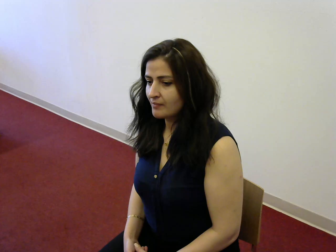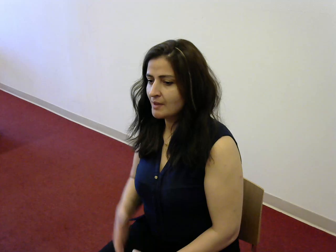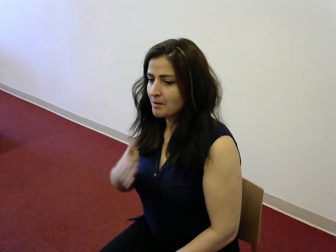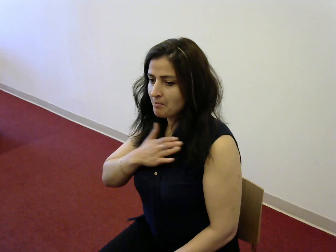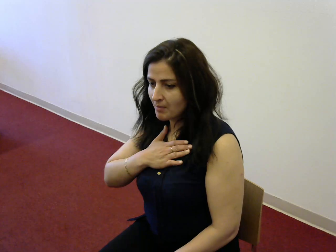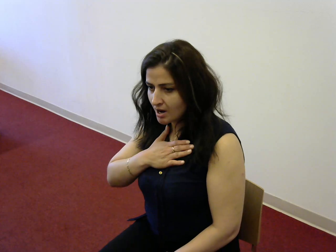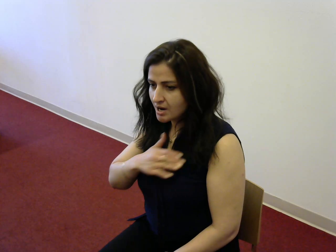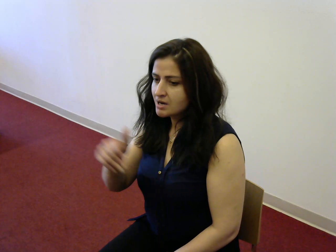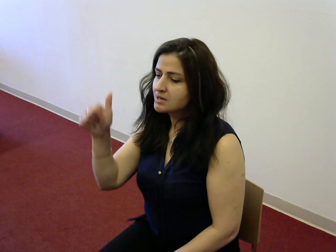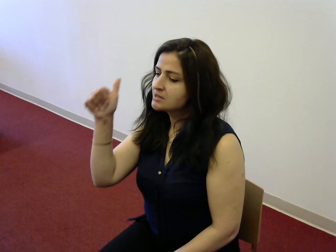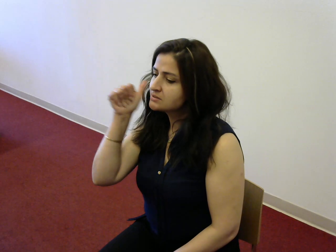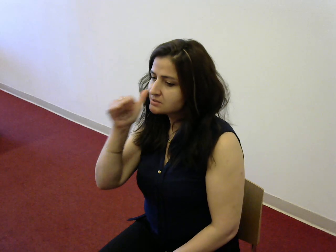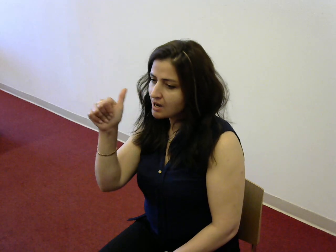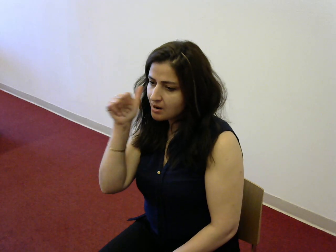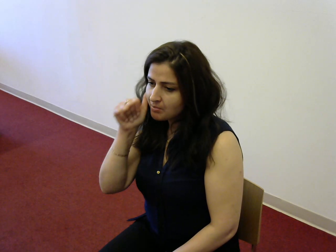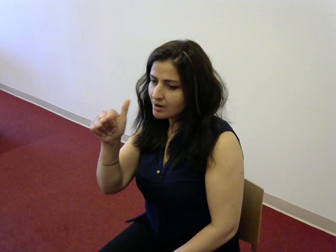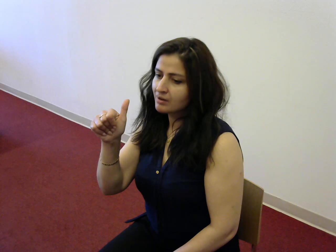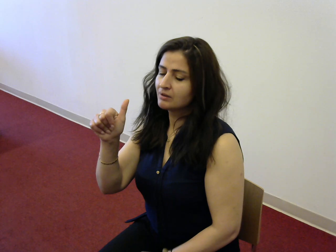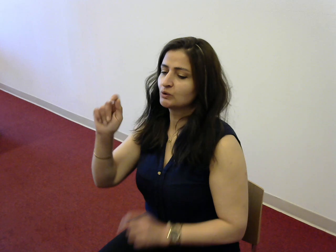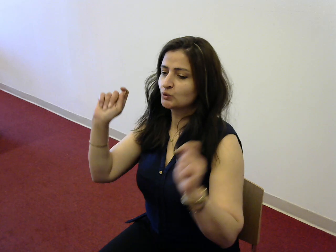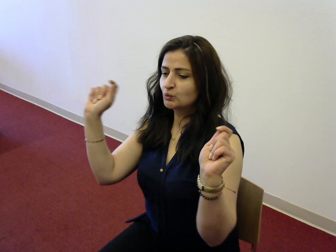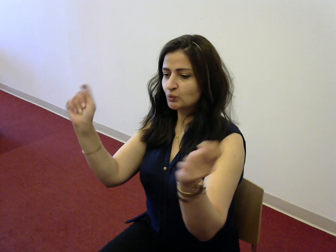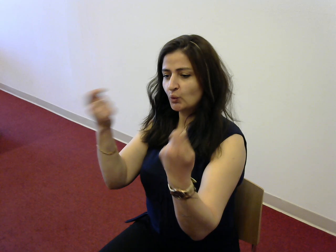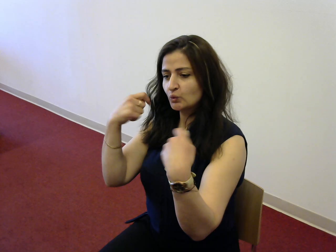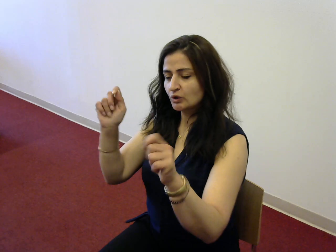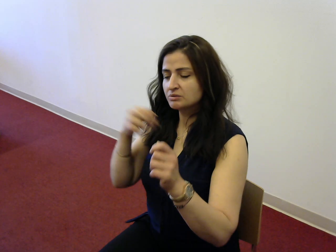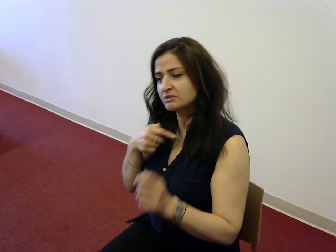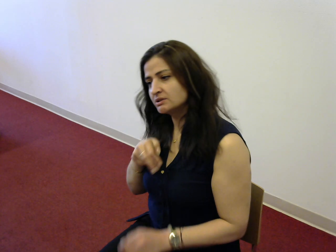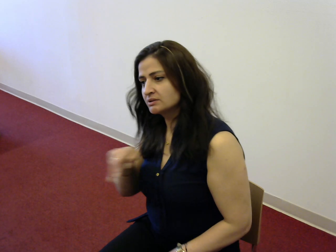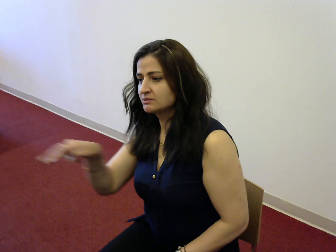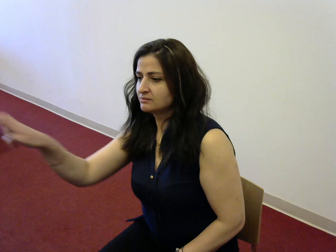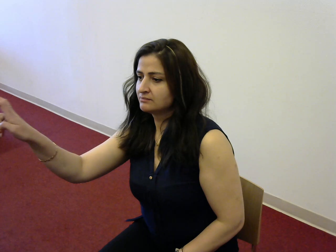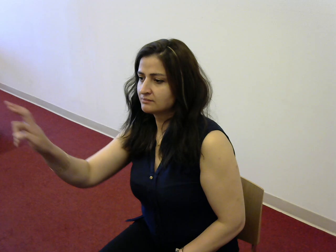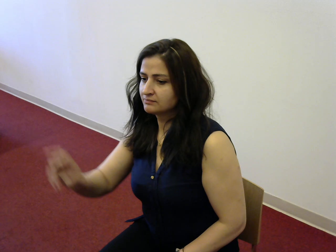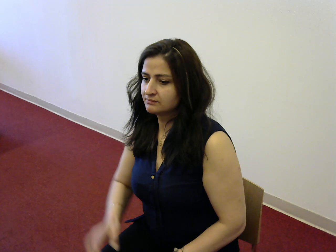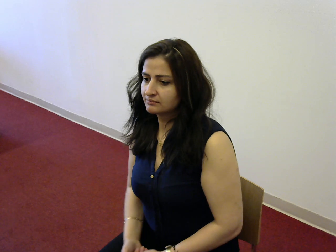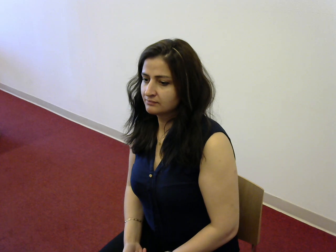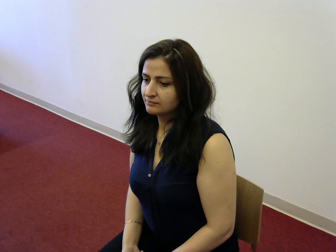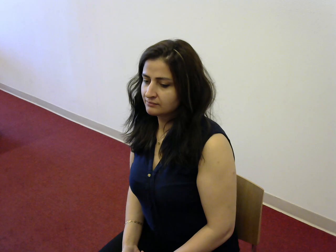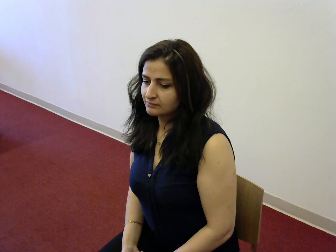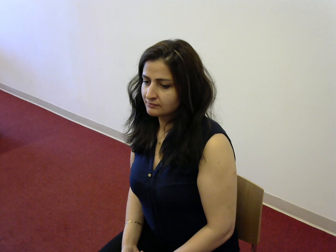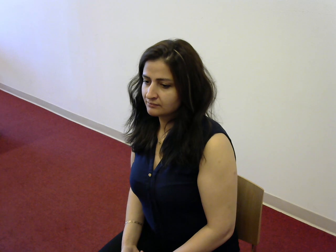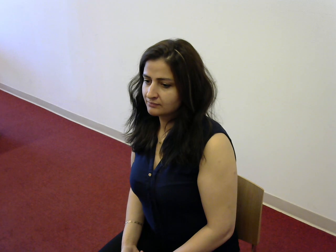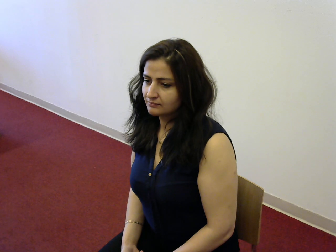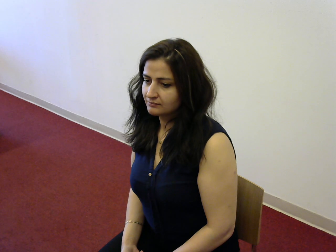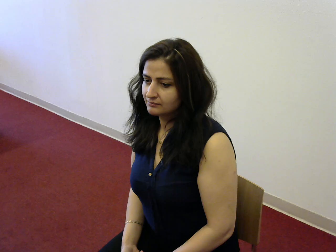Mən sabah toya gedirəm